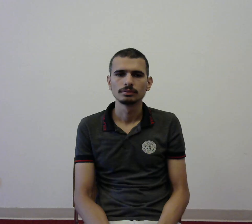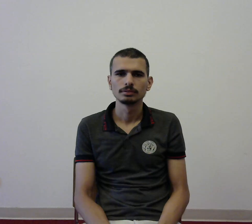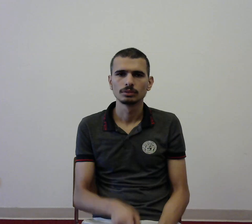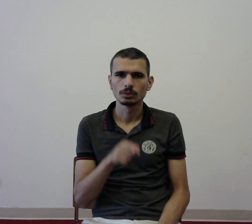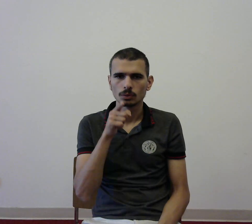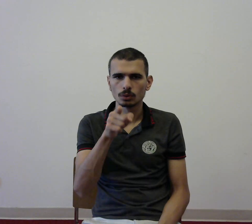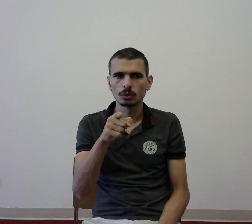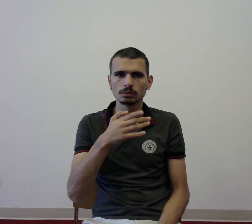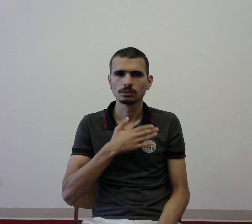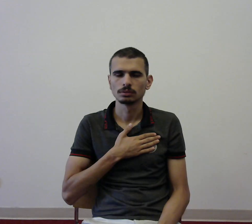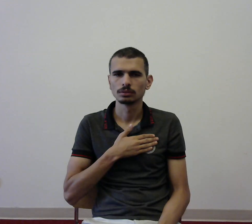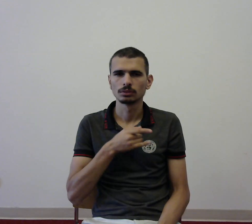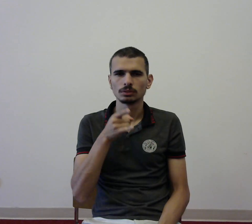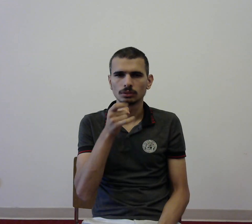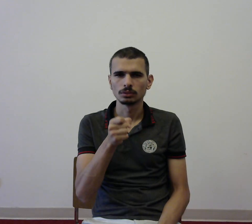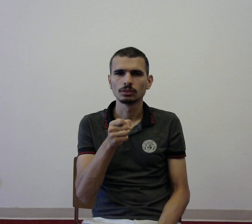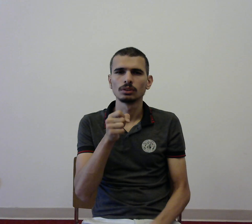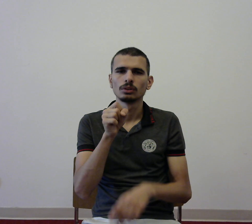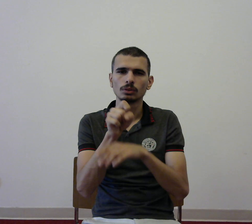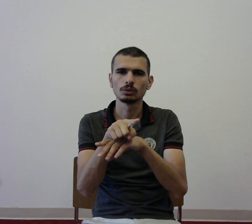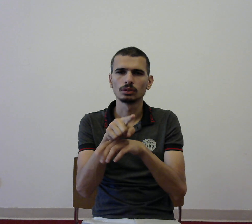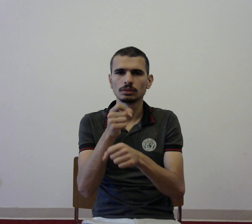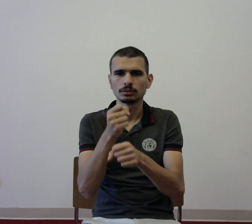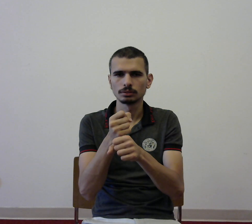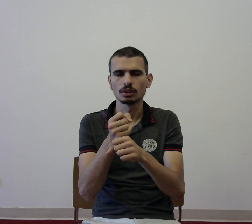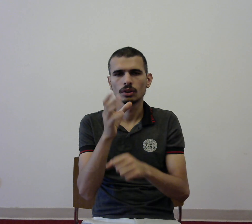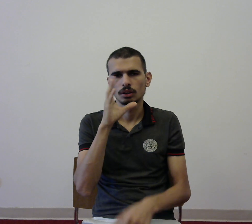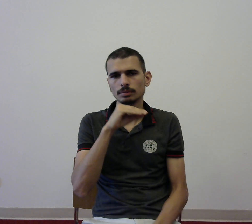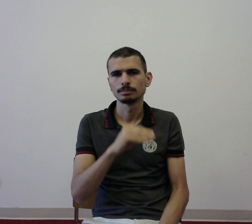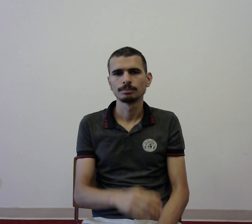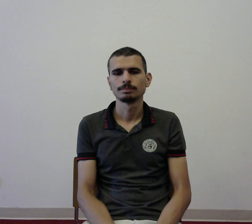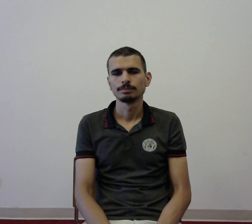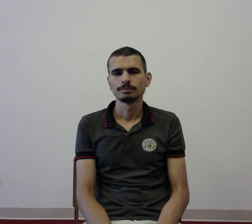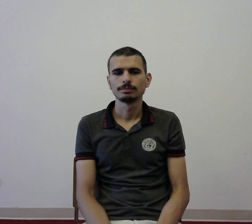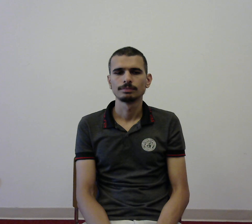Siz mənə taksi sifariş edə bilərsinizmi?